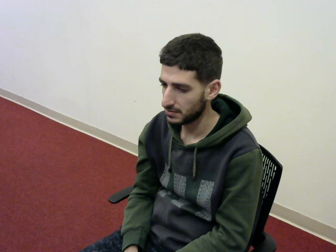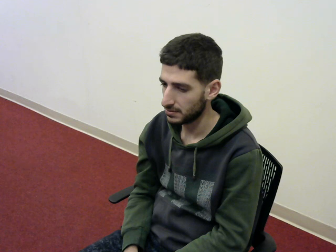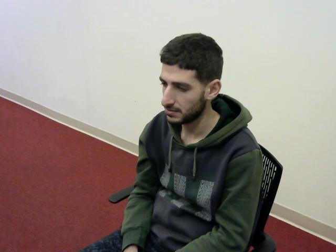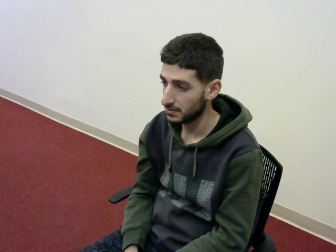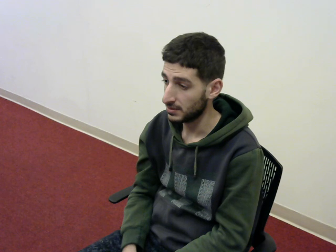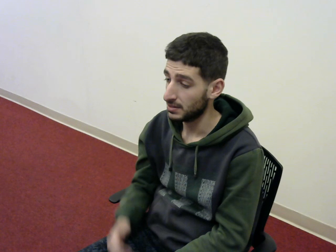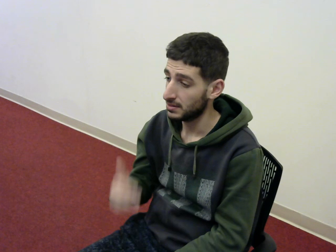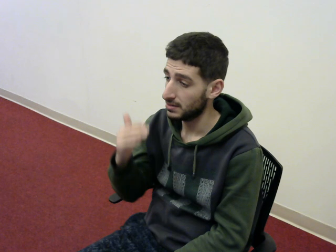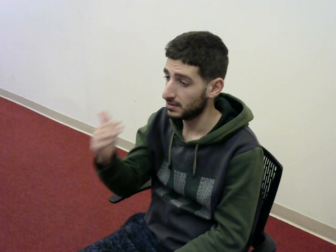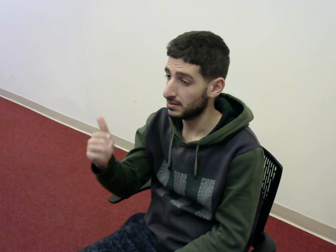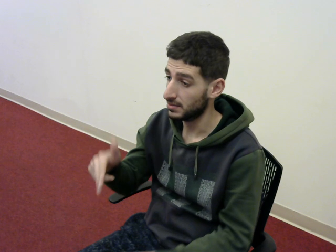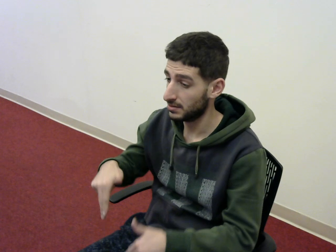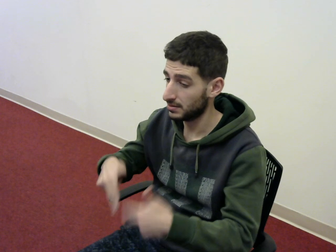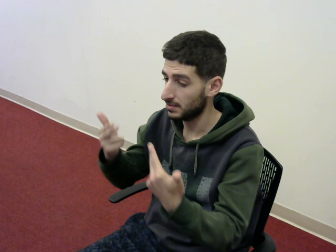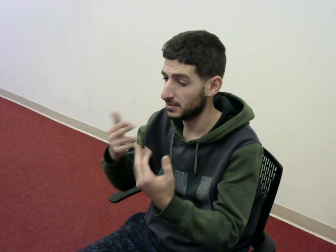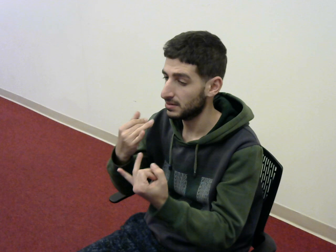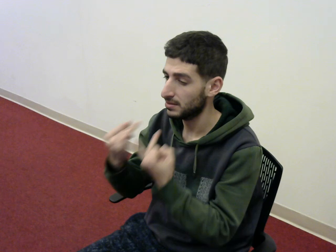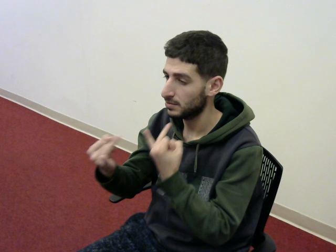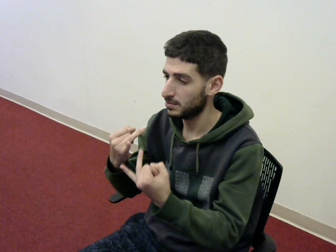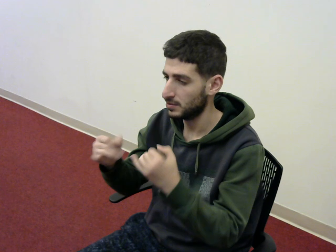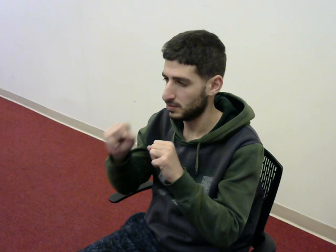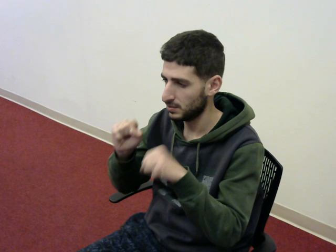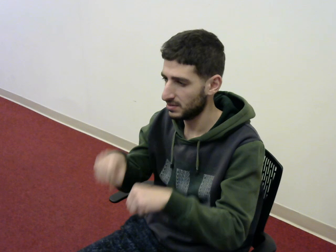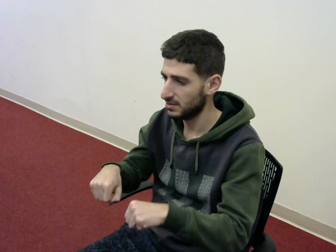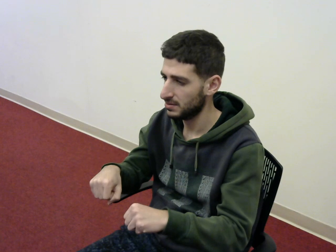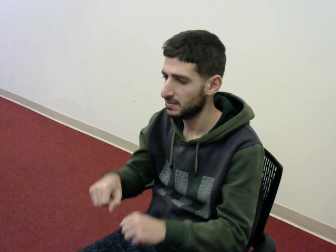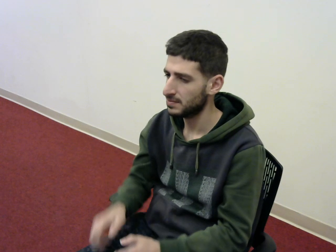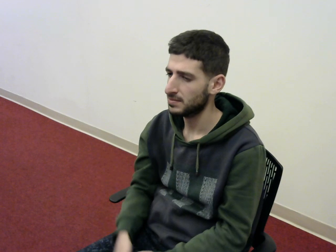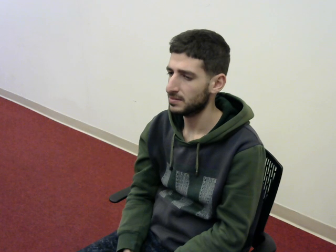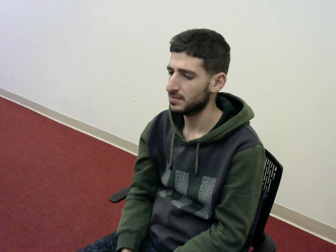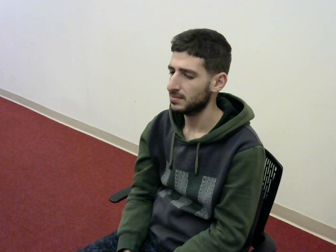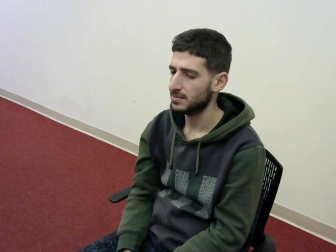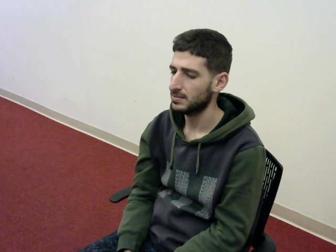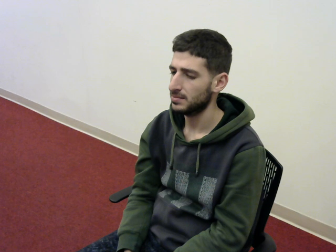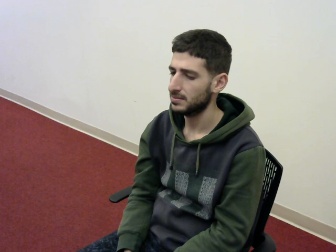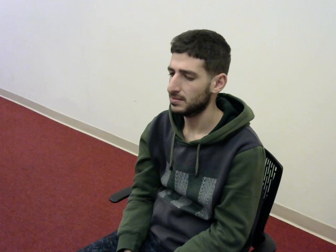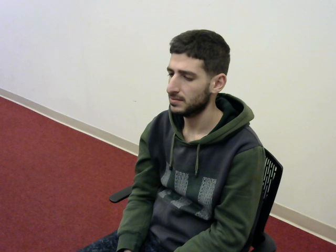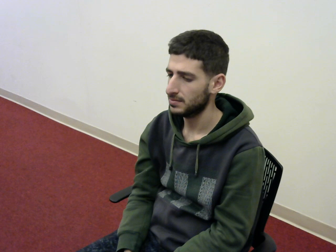Sizinlə görüntülü danışmaq olar?